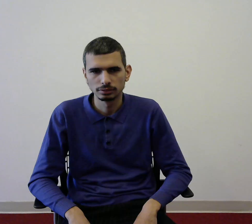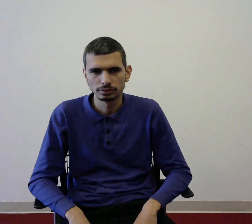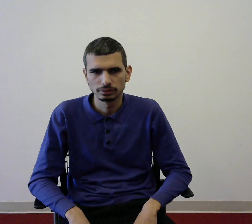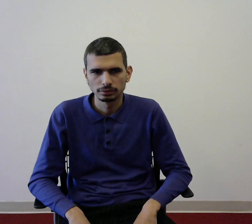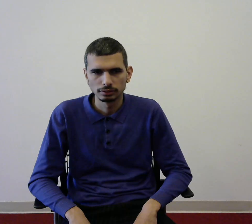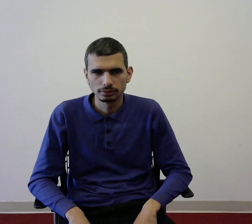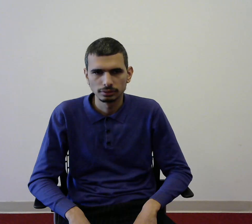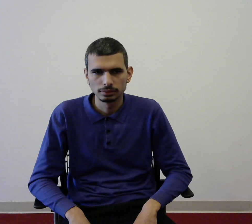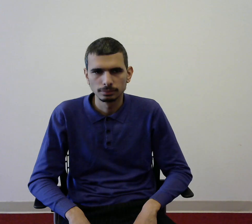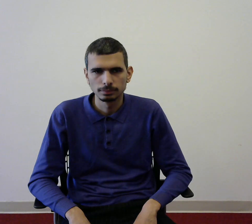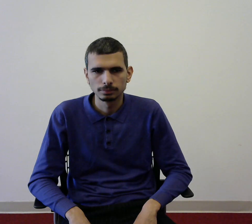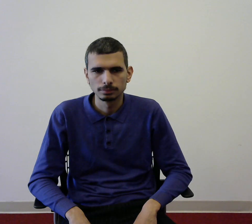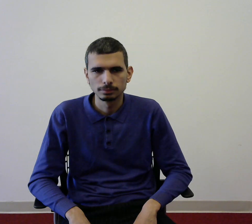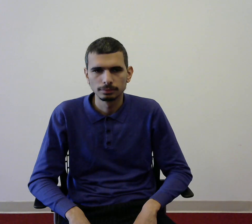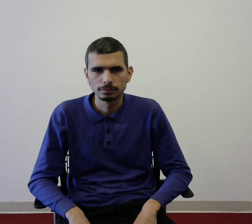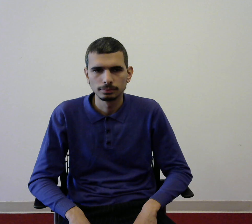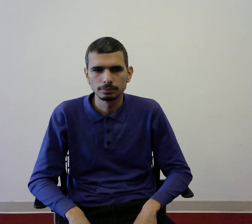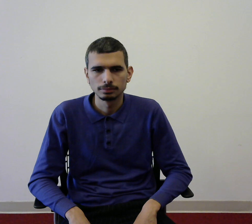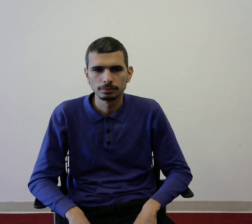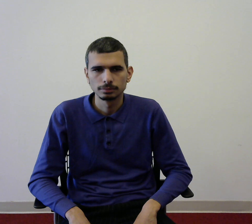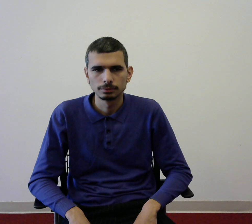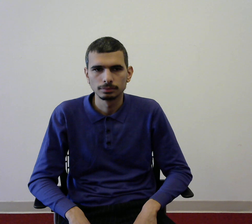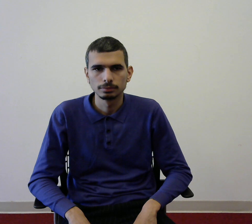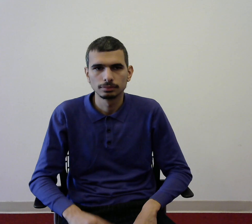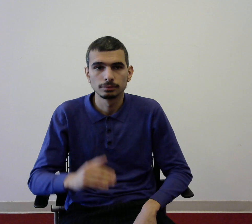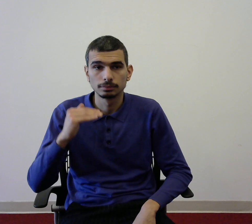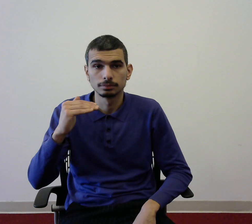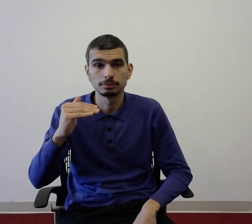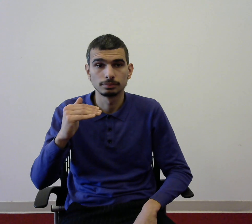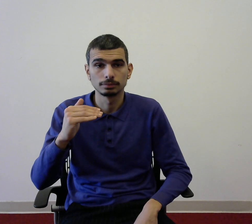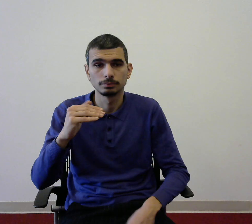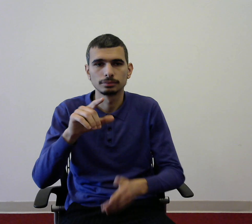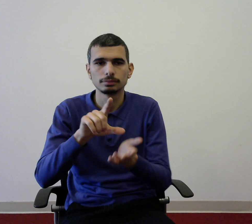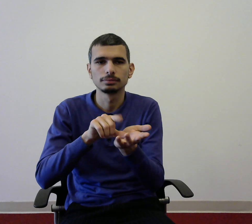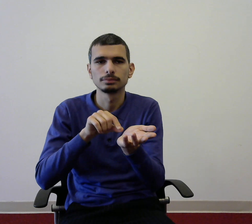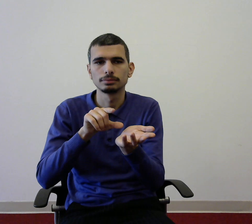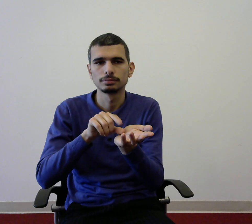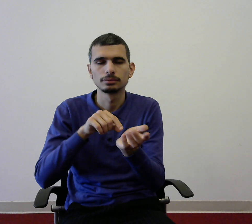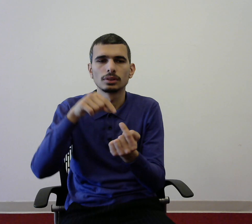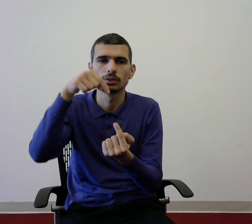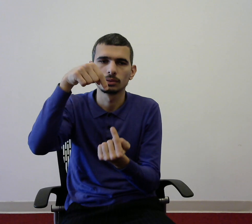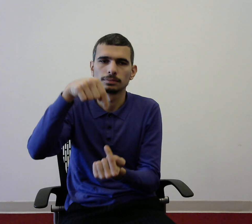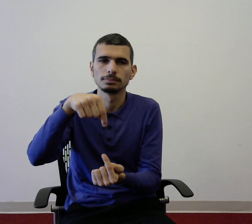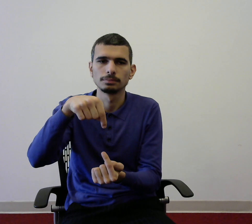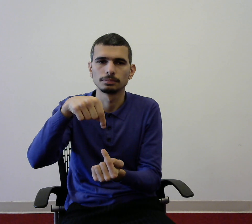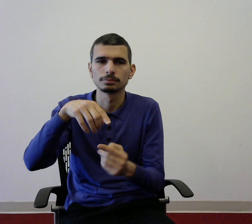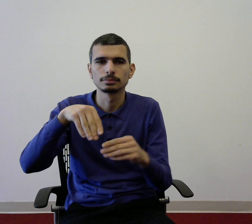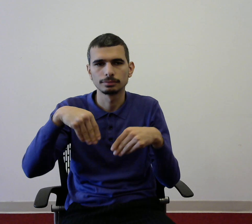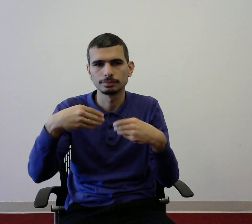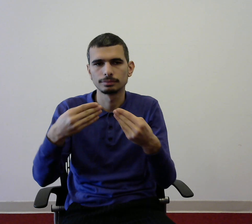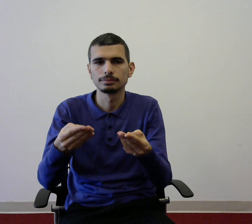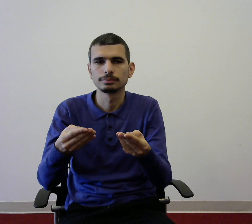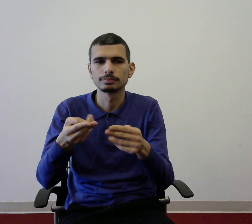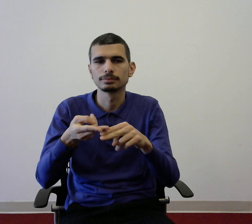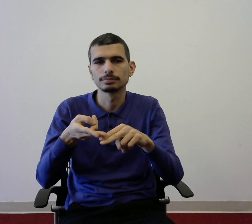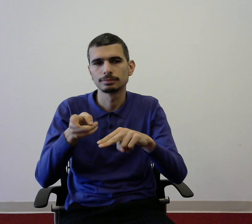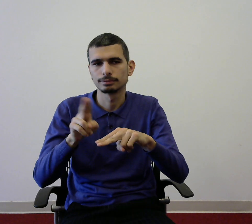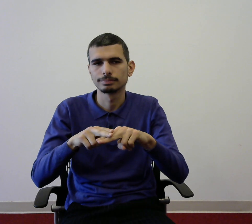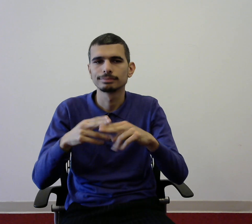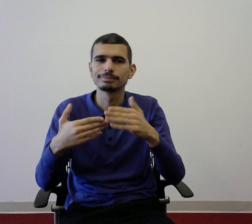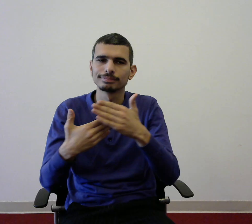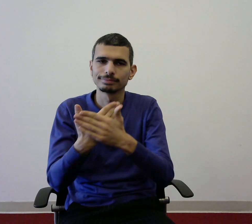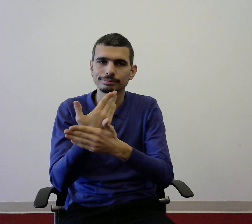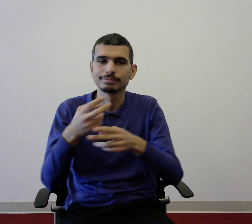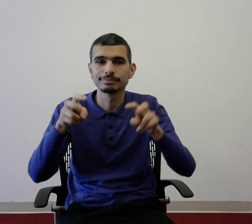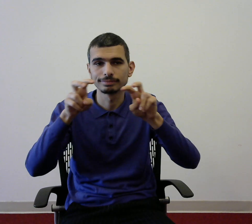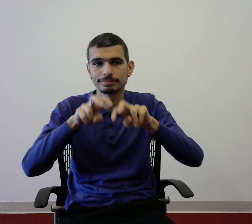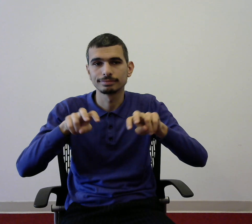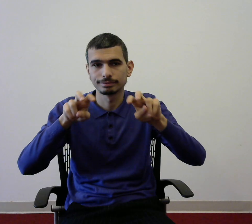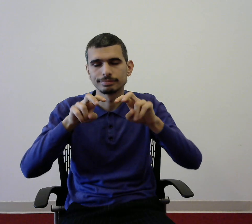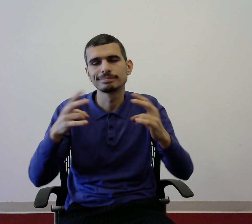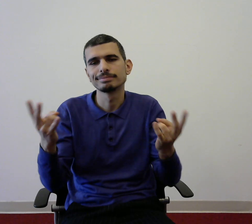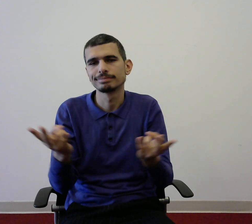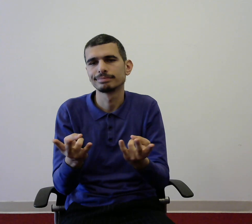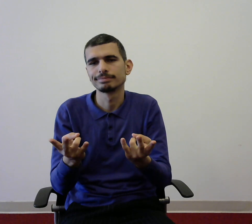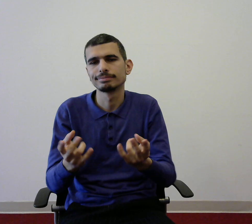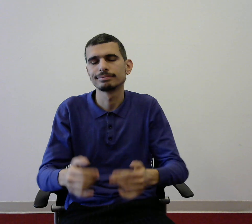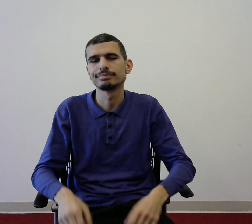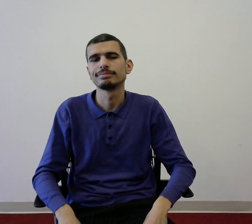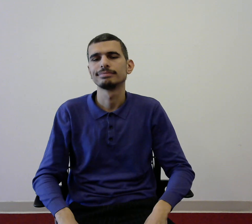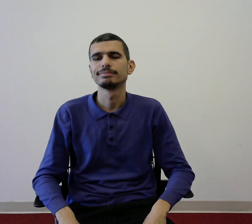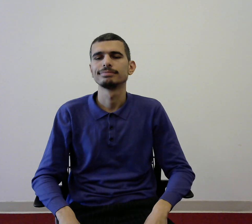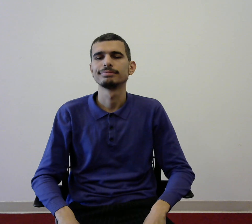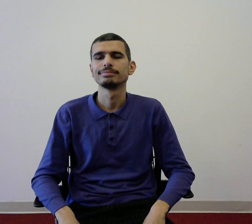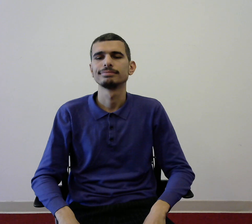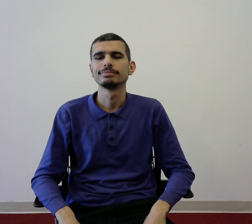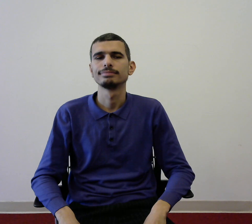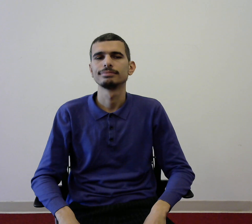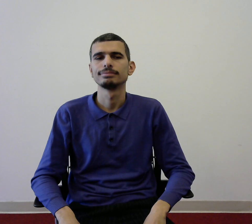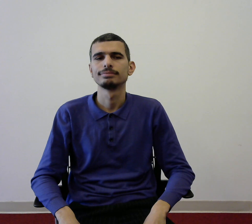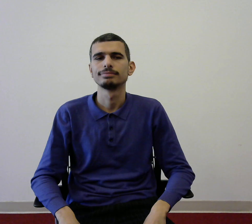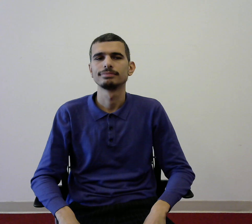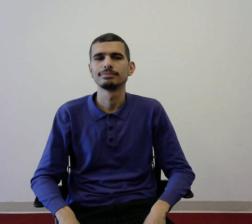Sizə pensiya təyin olunması üçün yenidən müayinə olunmalısınız